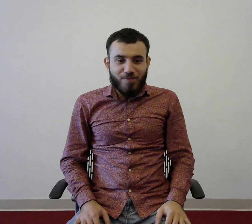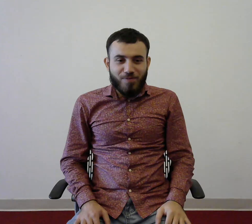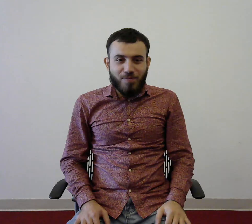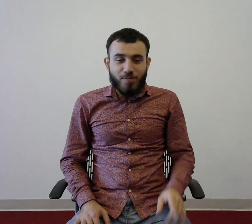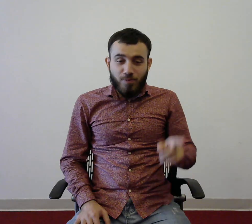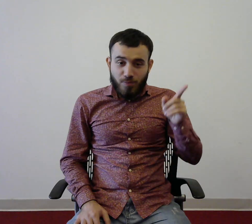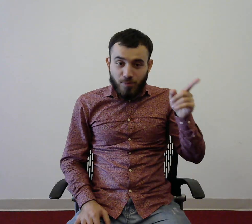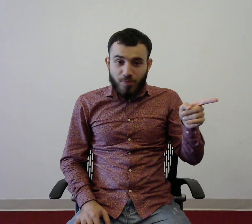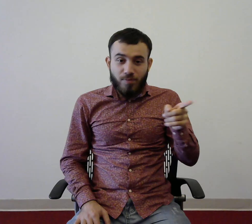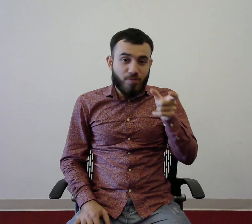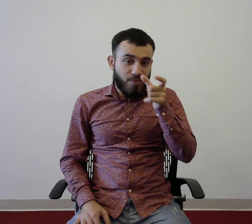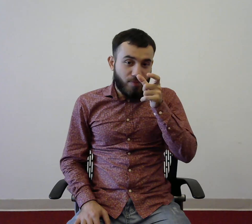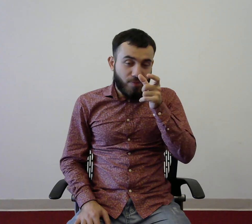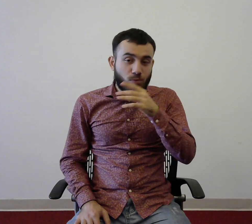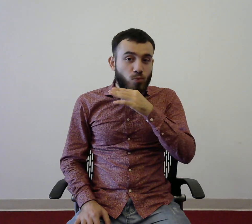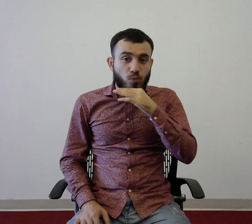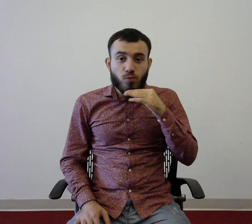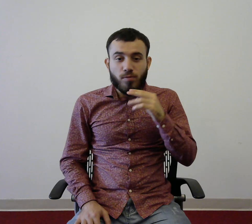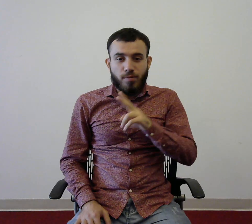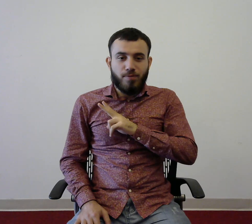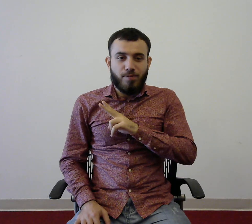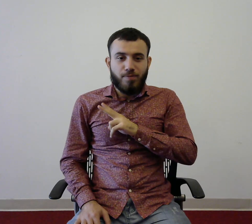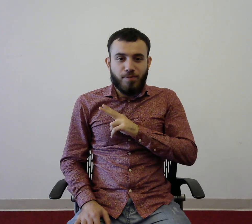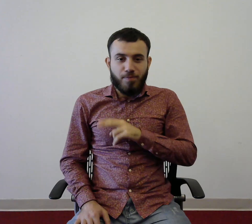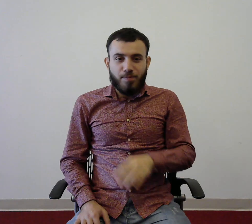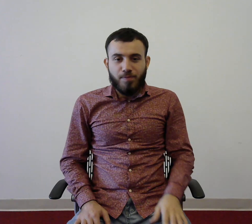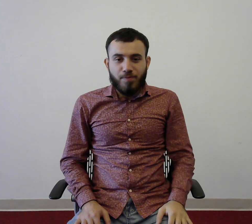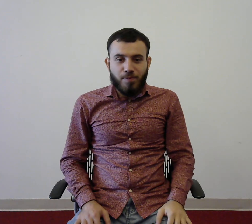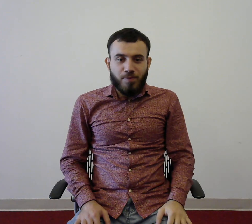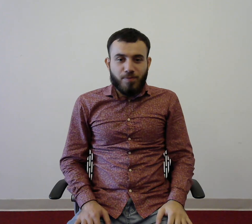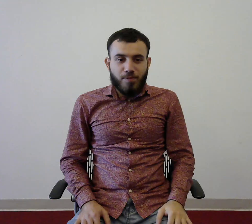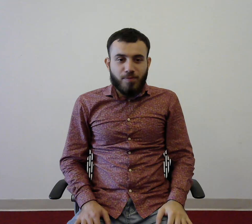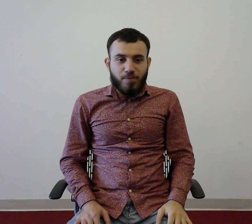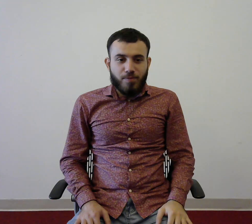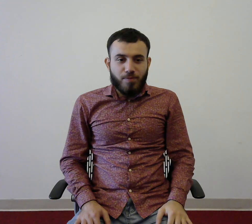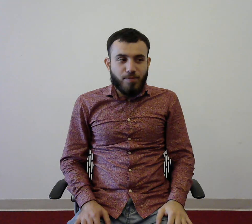O itləri çox sevir